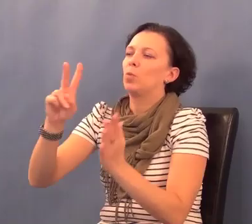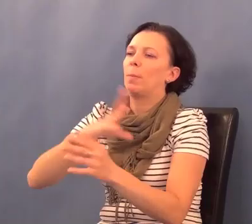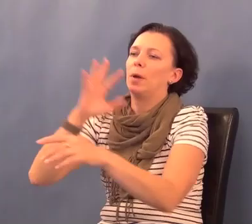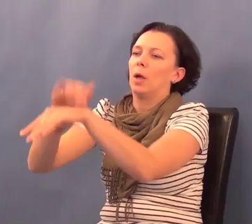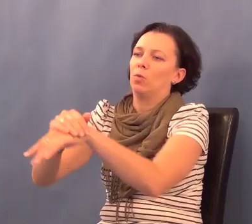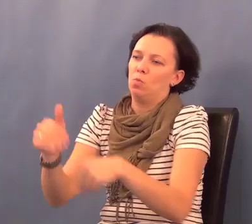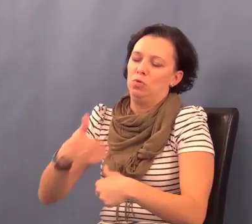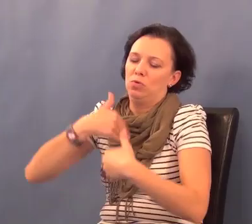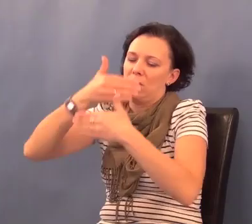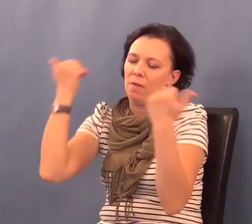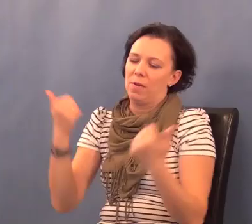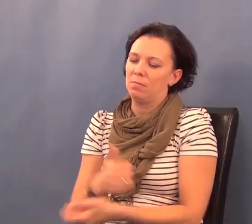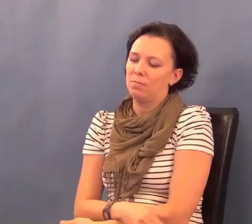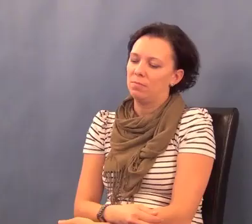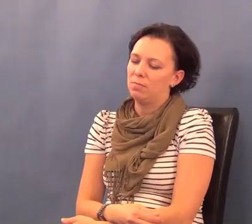Może kogoś przyłapano na tym, nie wiem.